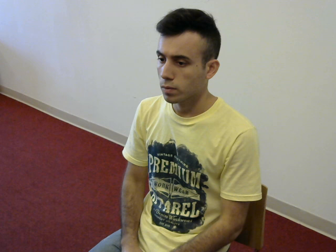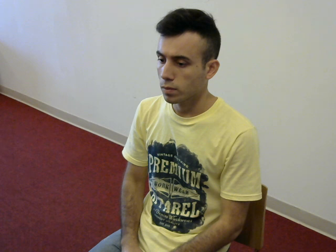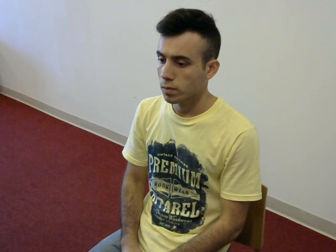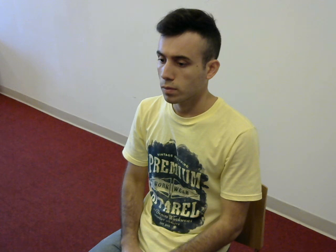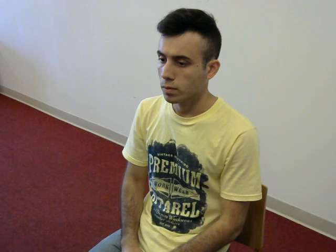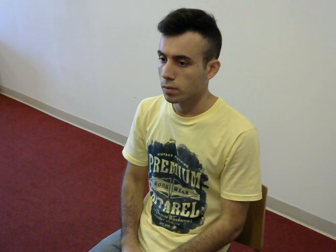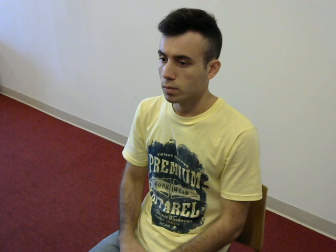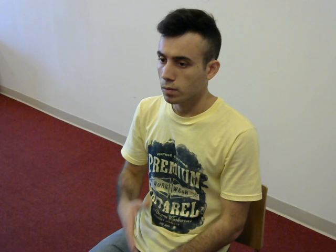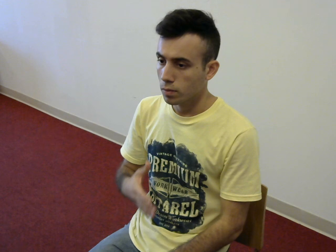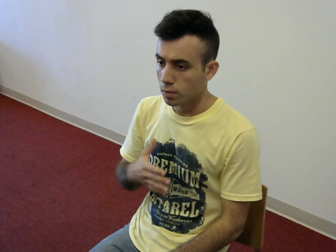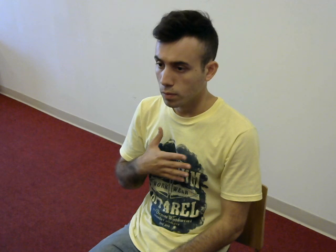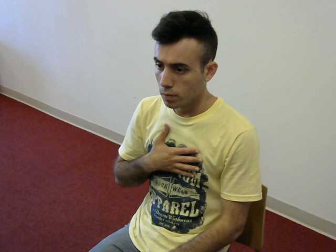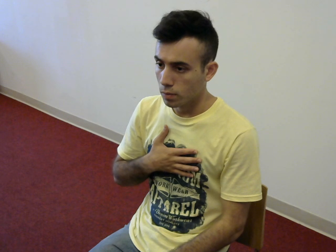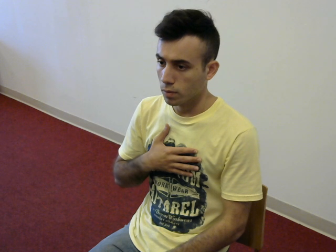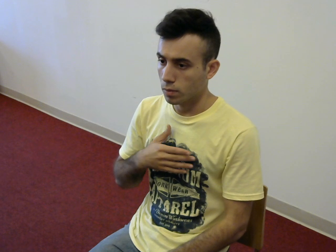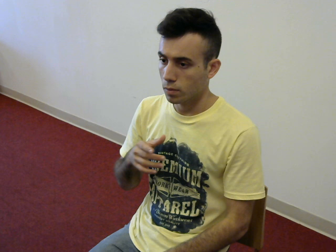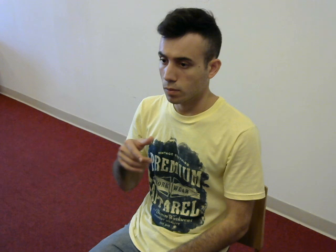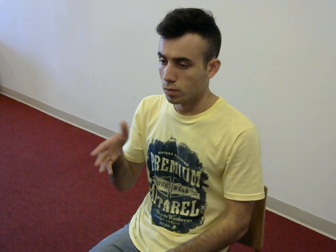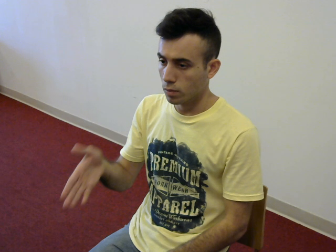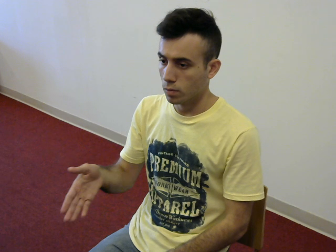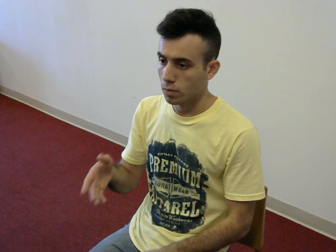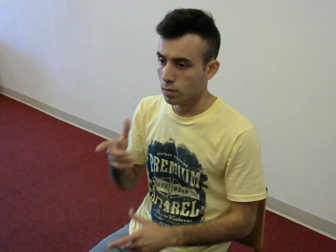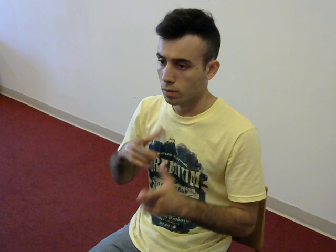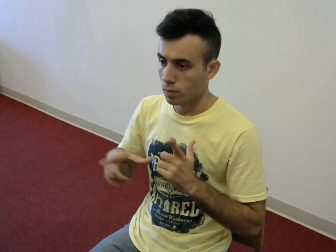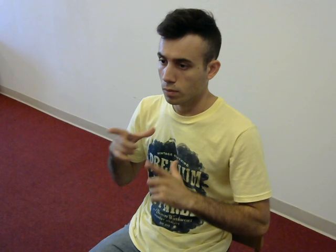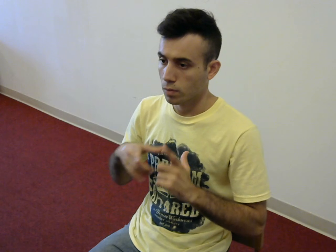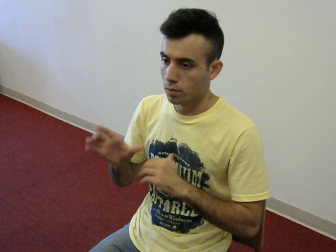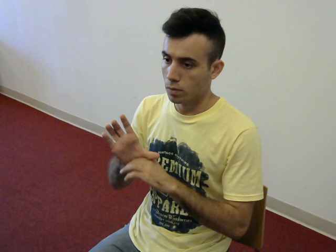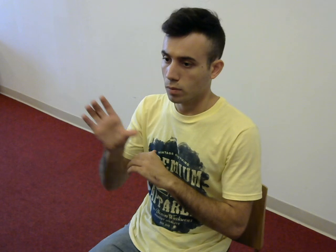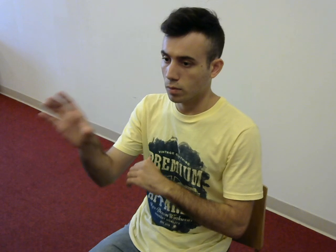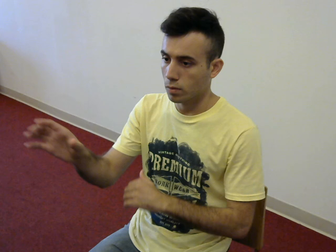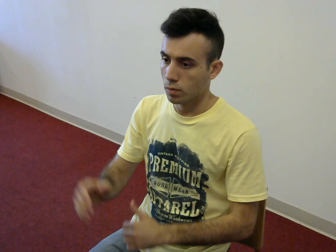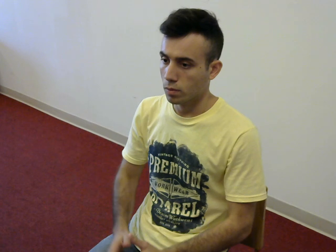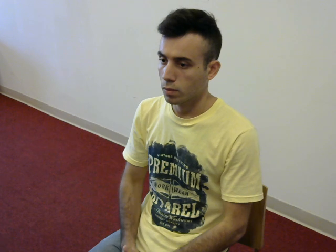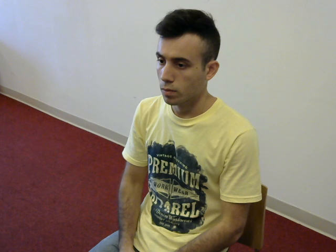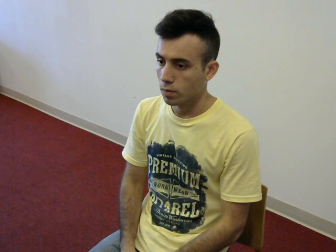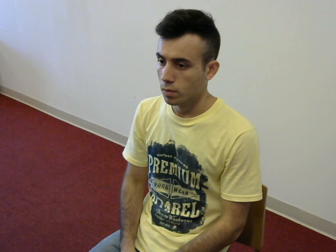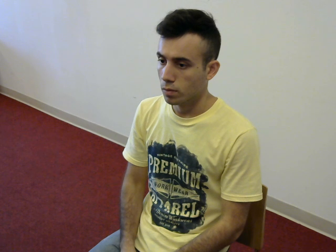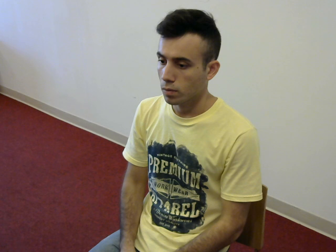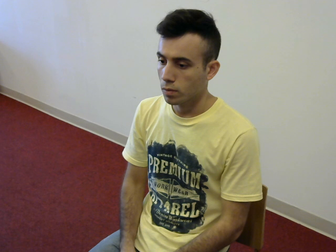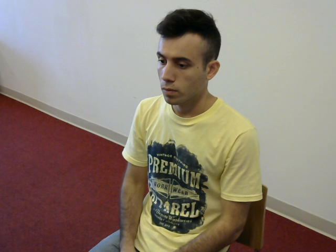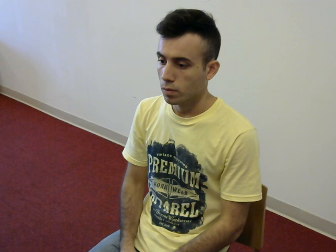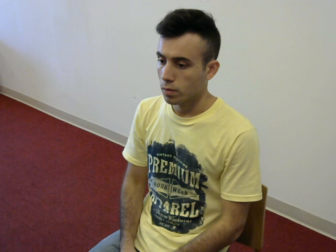Məni bura müəllim göndərib